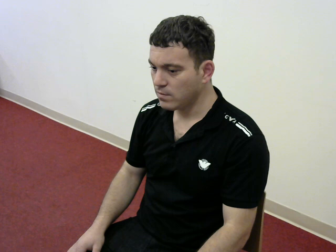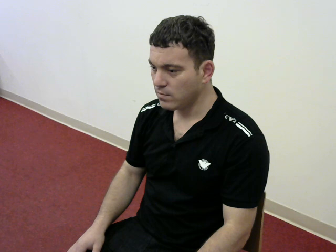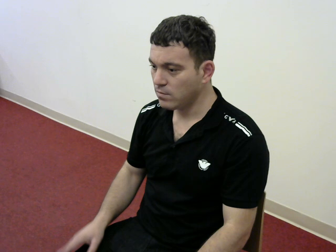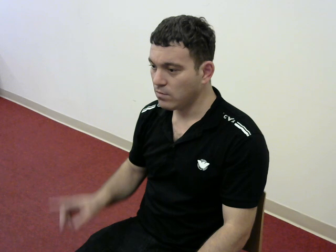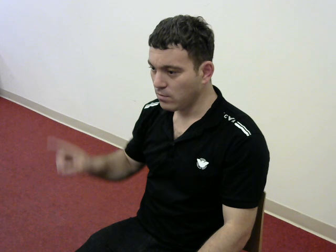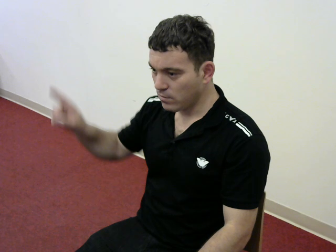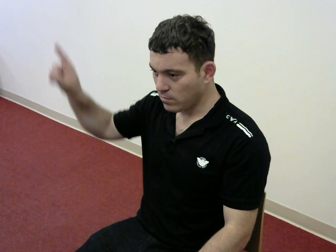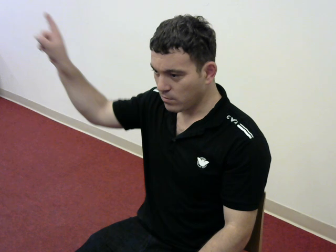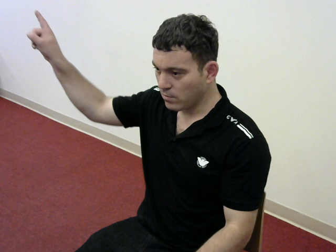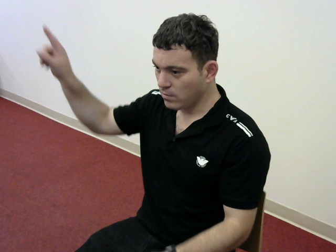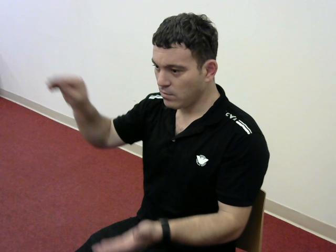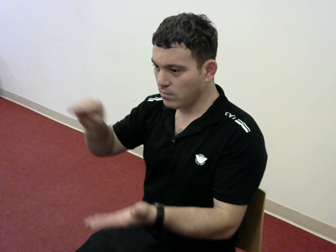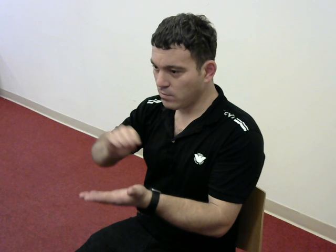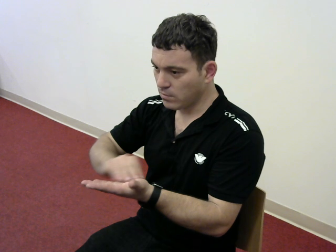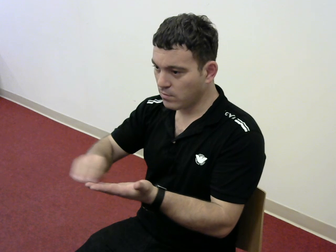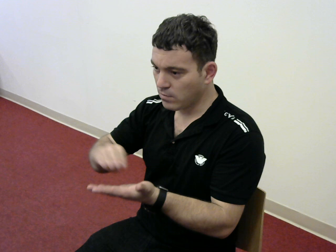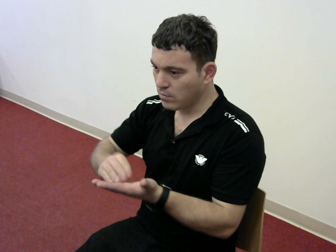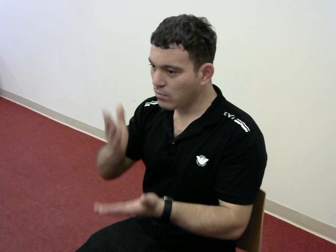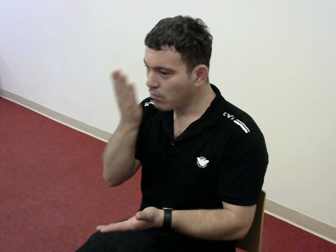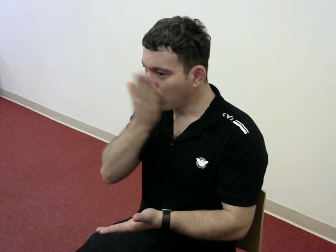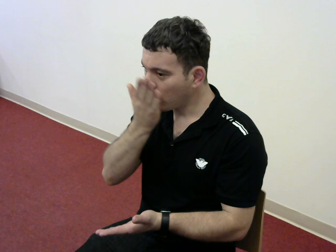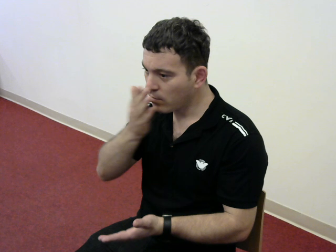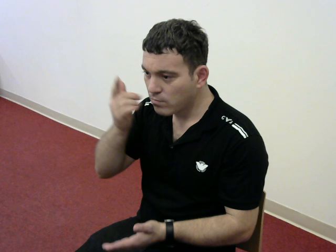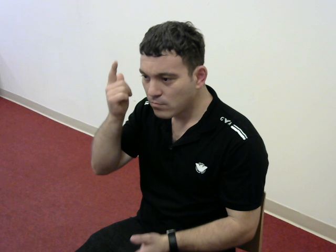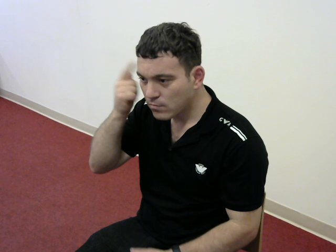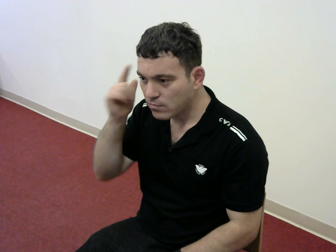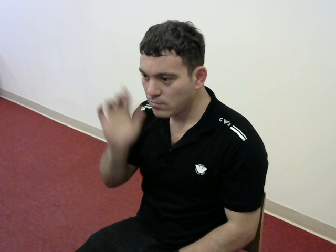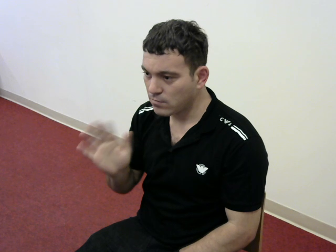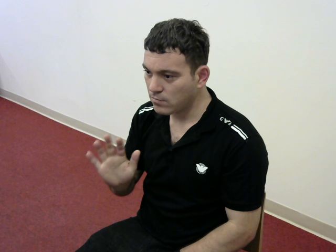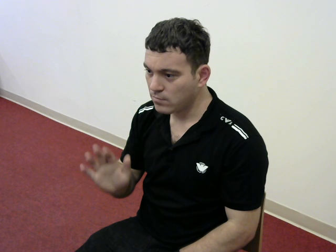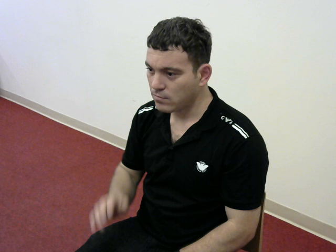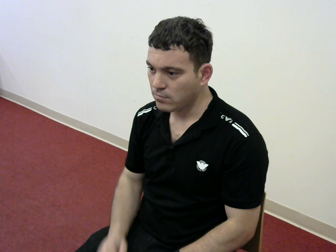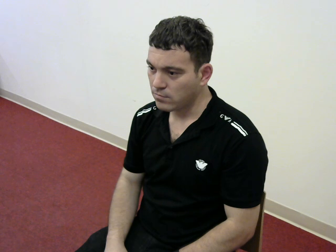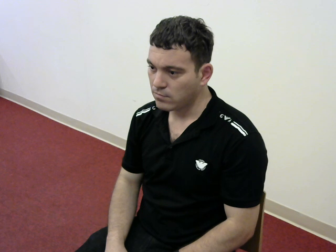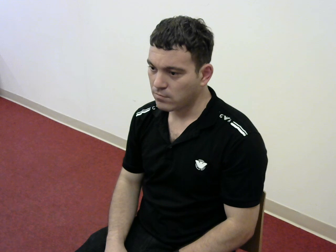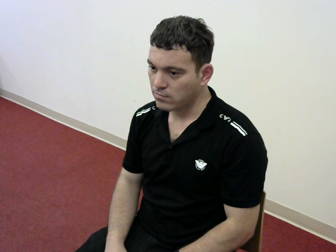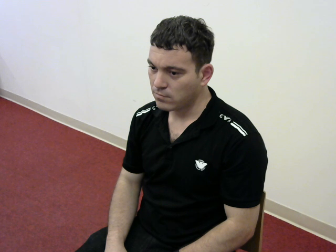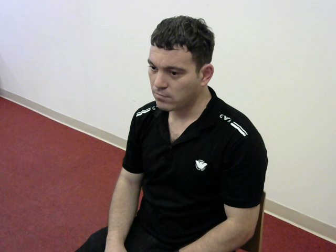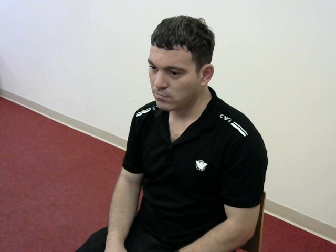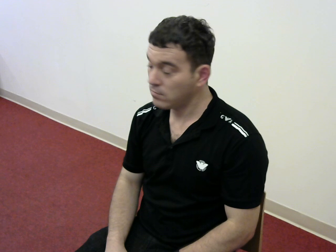O yazıb-oxuya bilmir